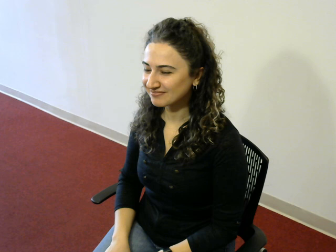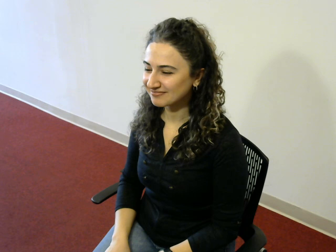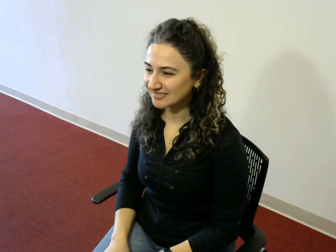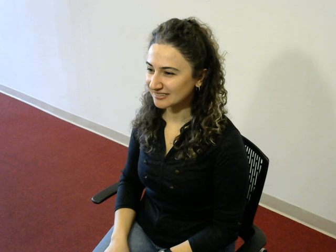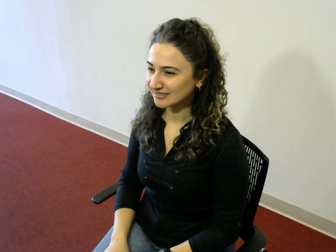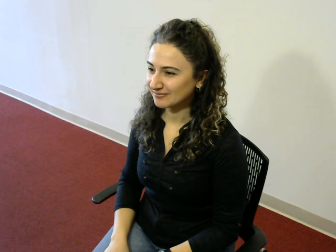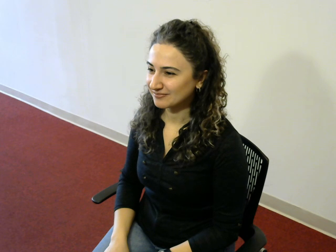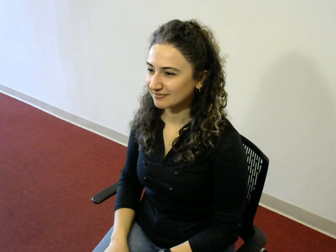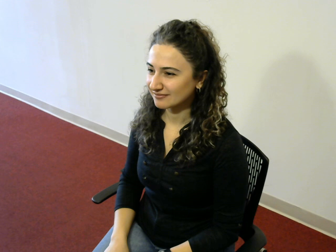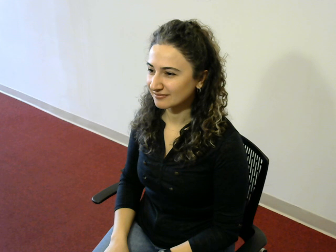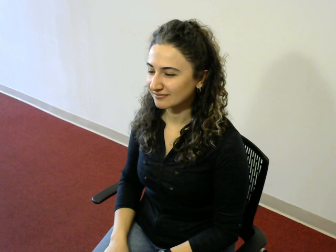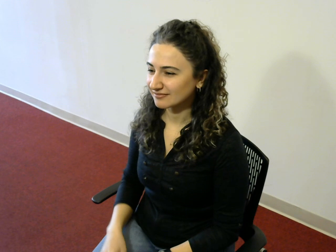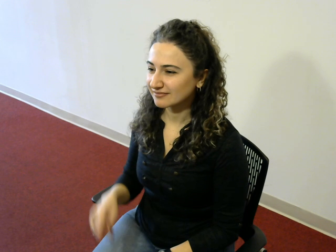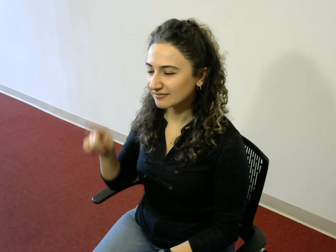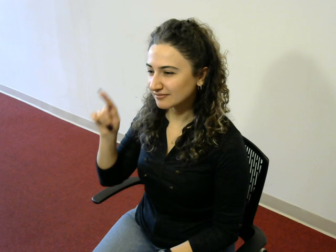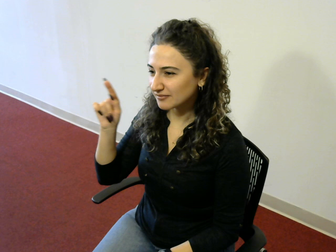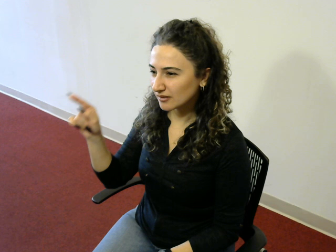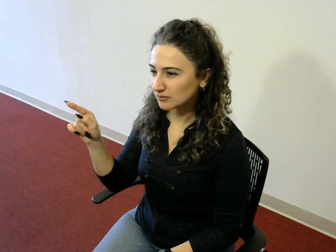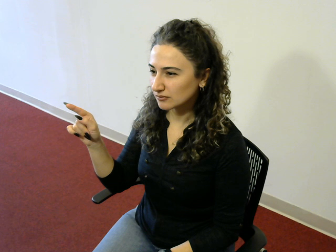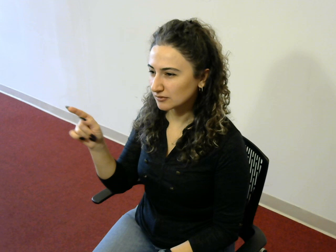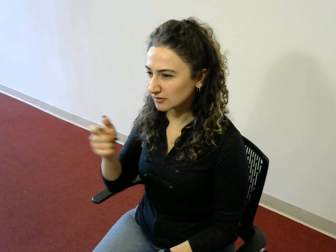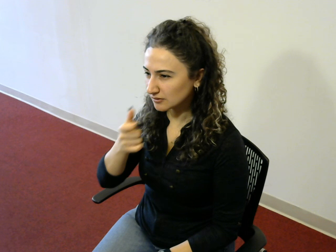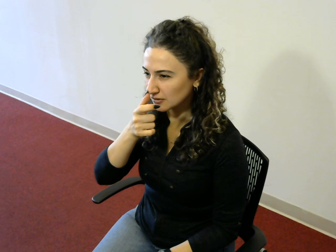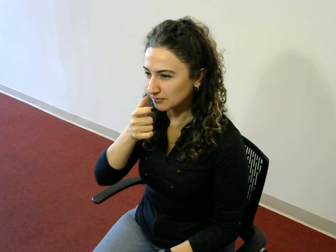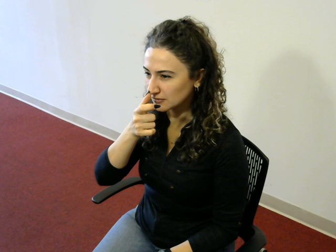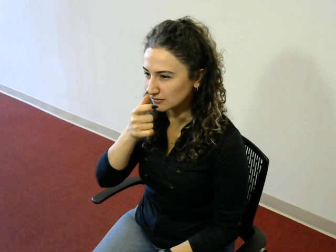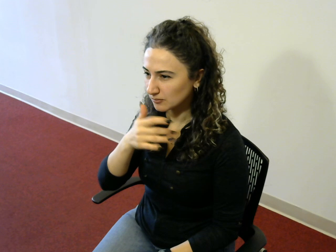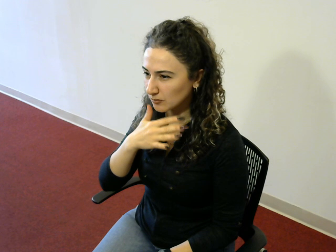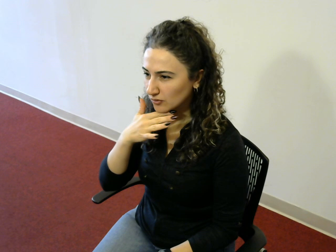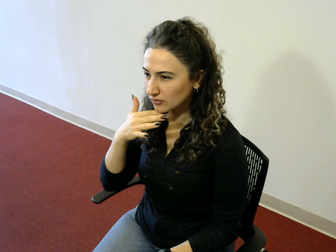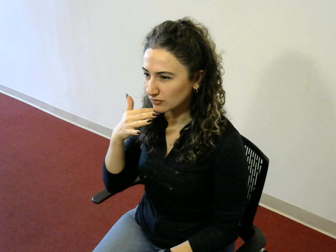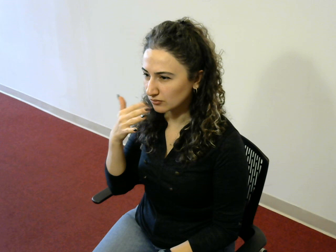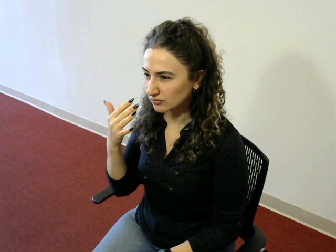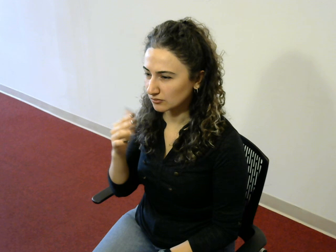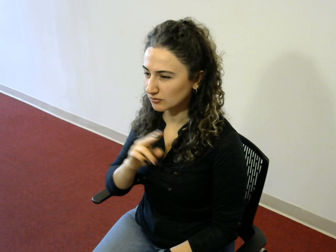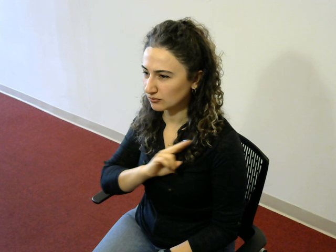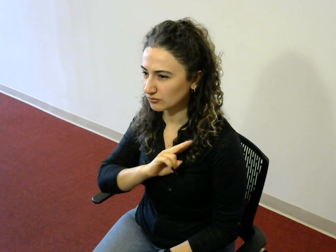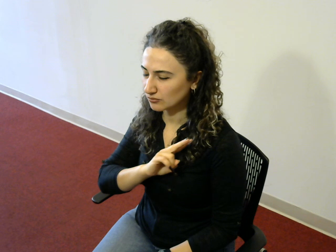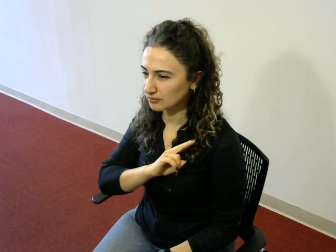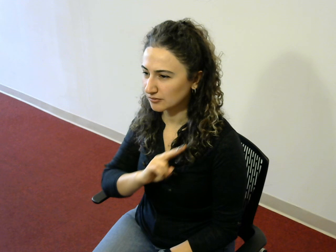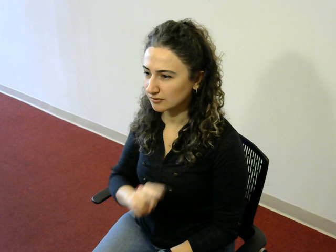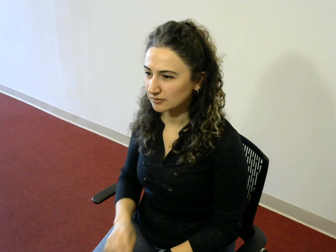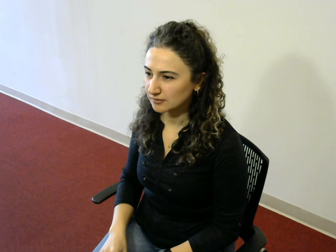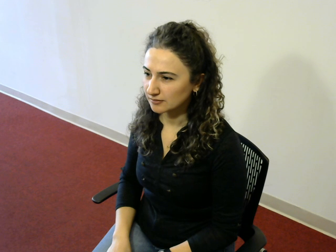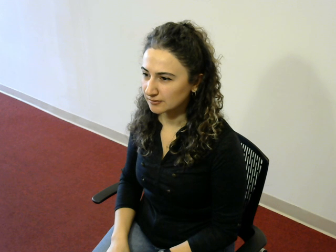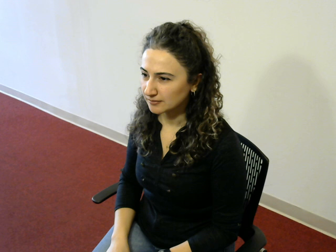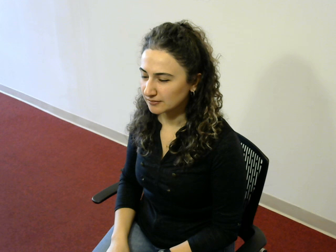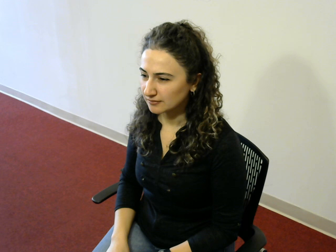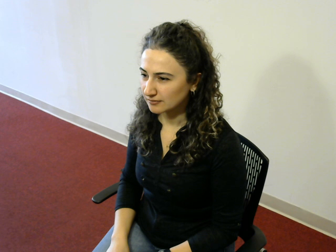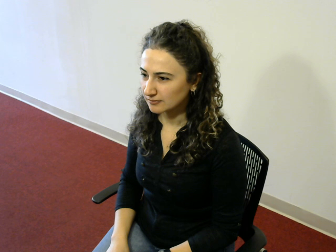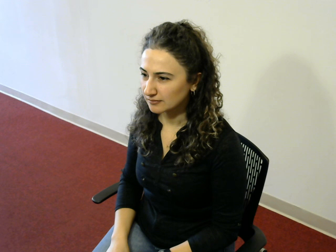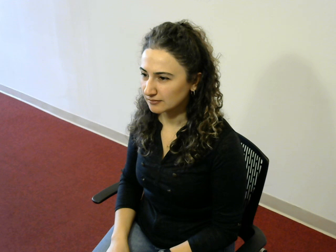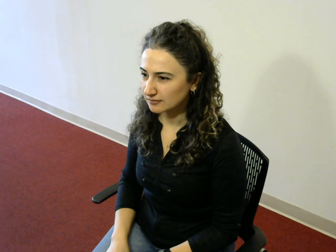O itləri çox sevir